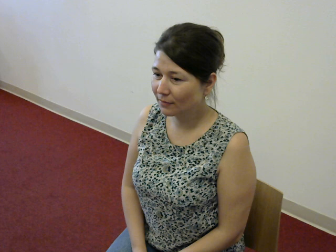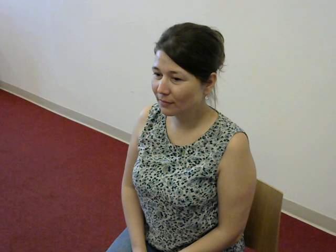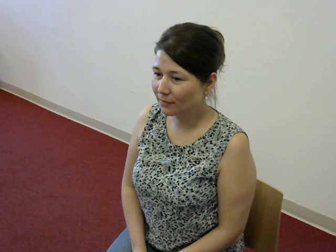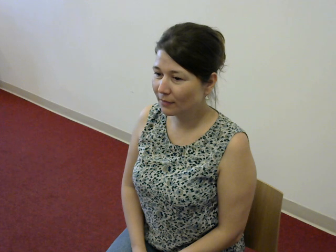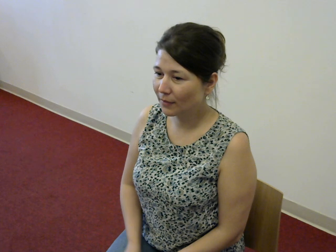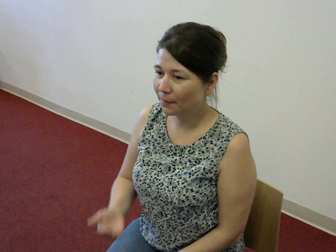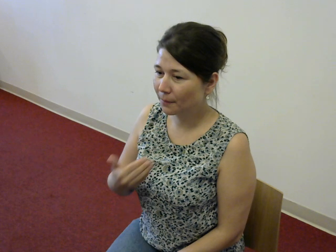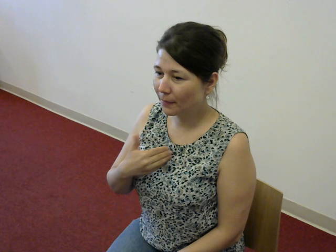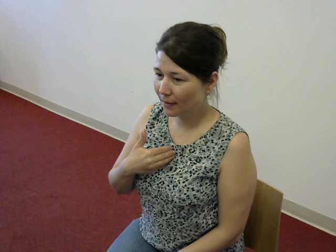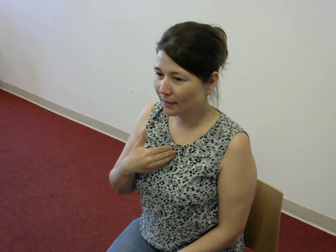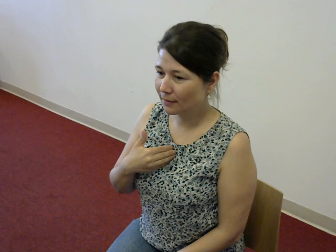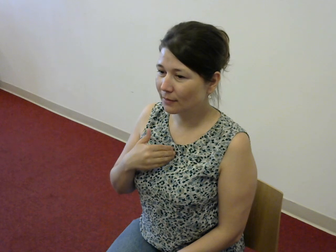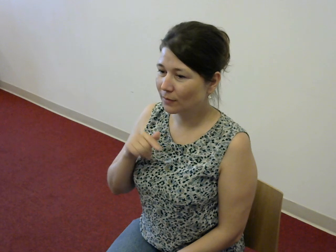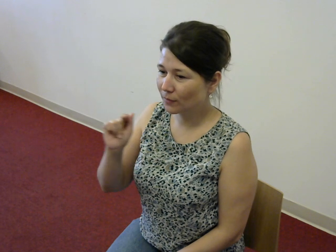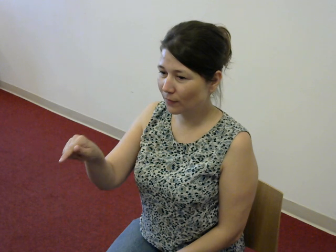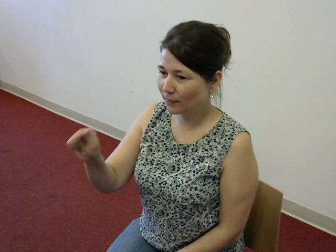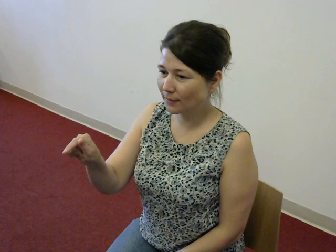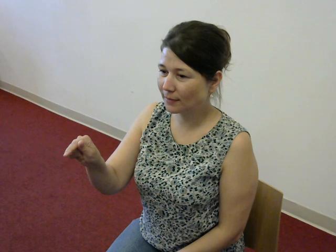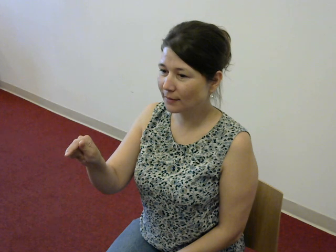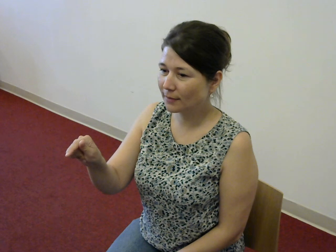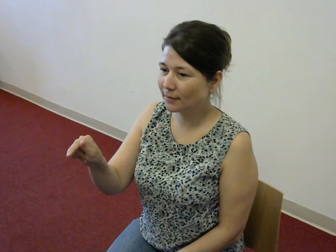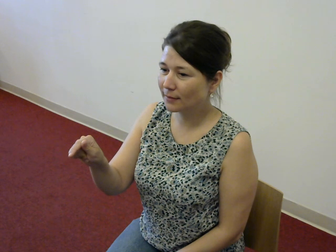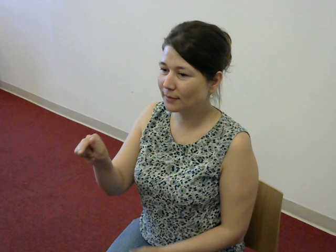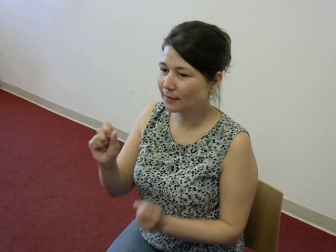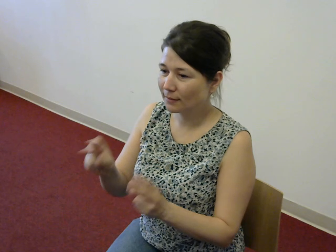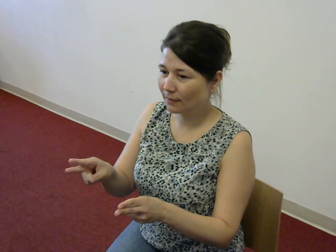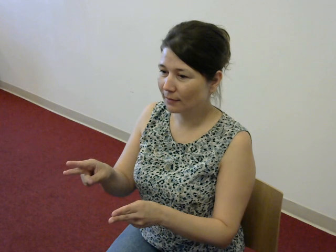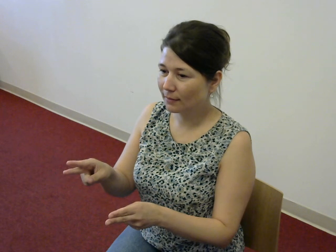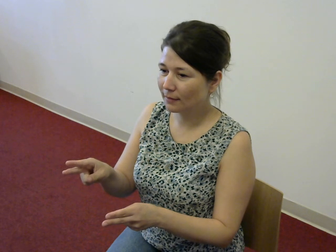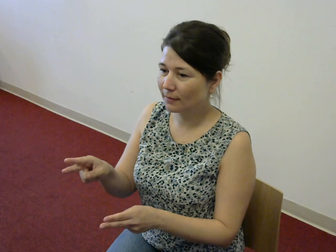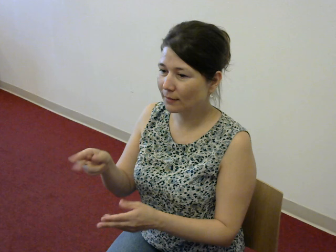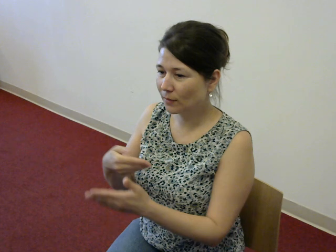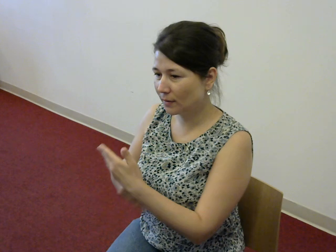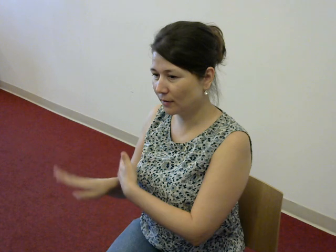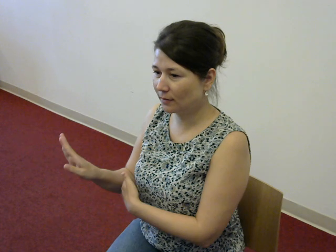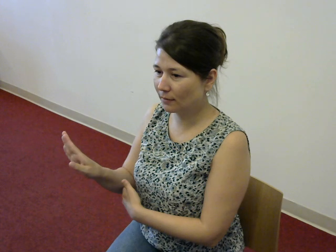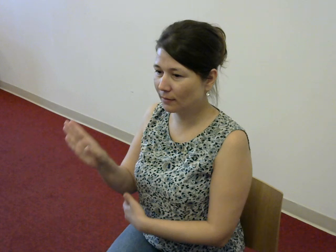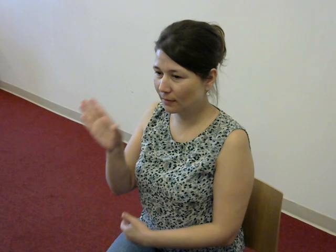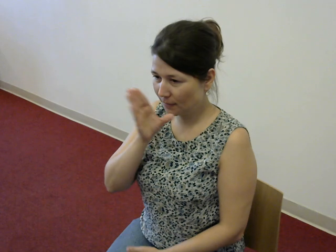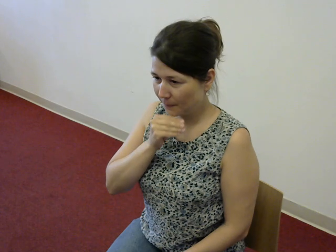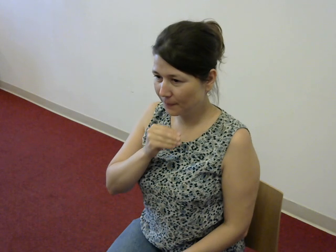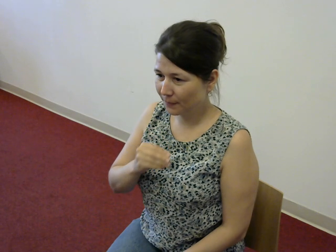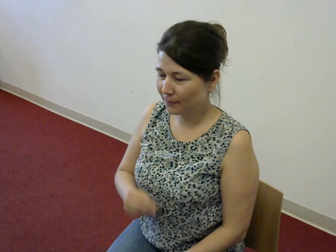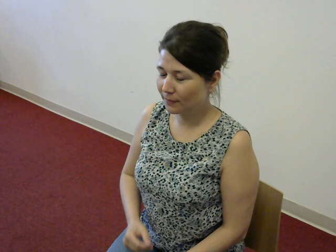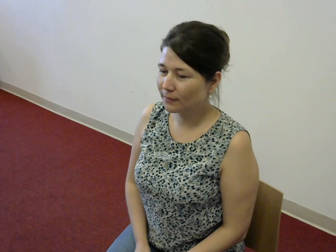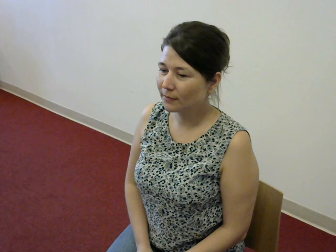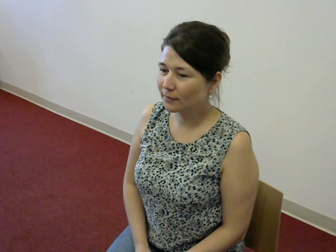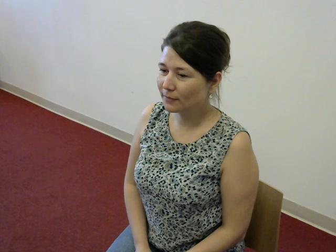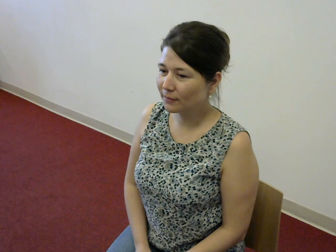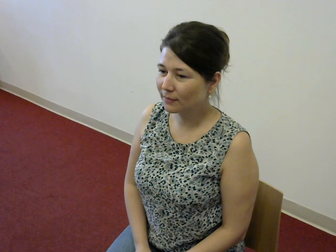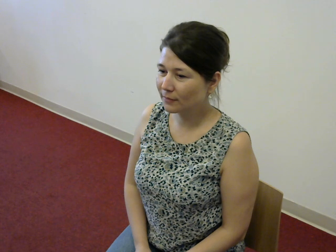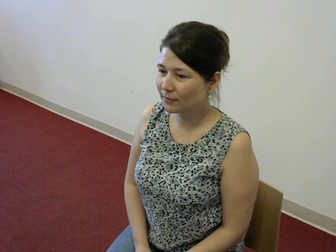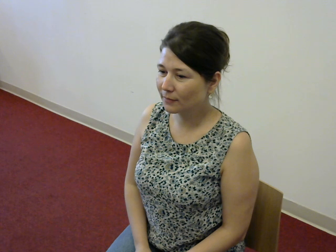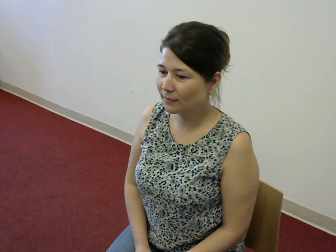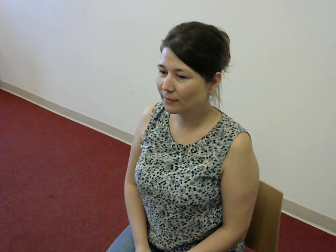Mən ora necə gedə bilərəm?